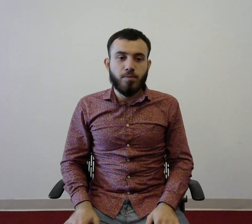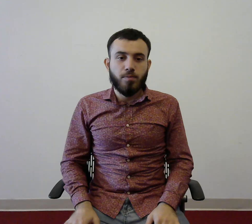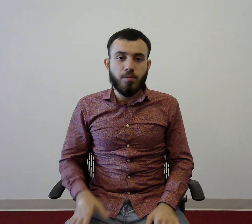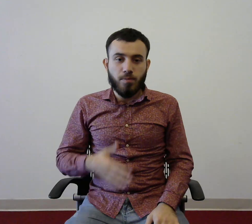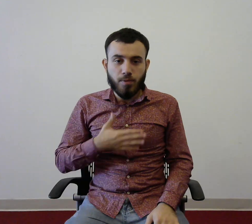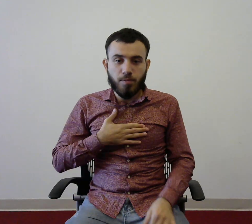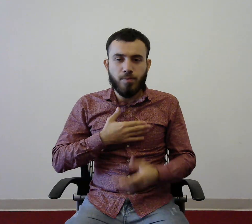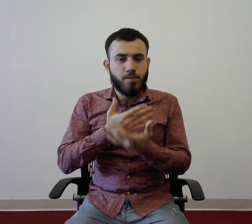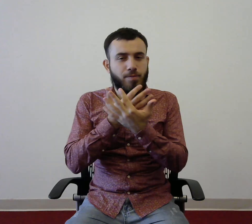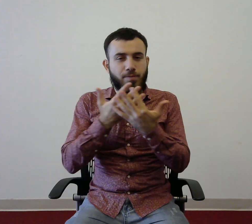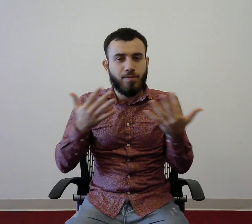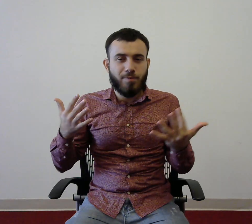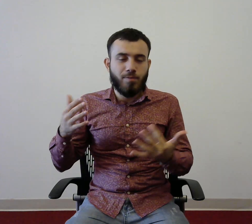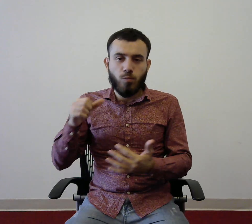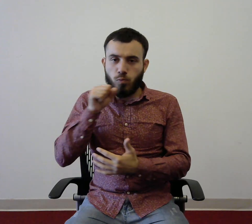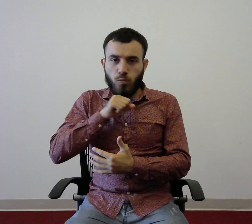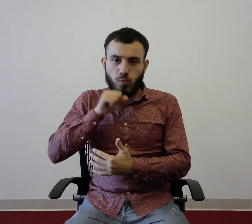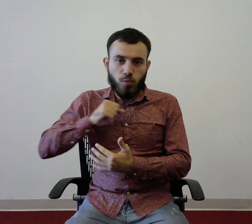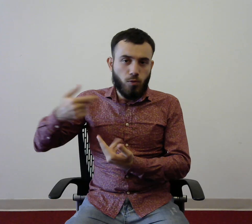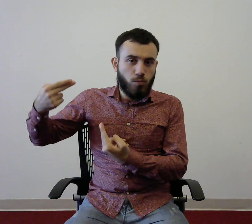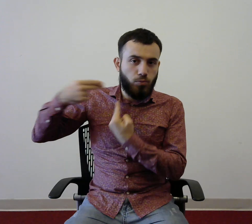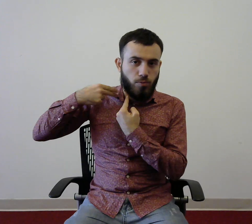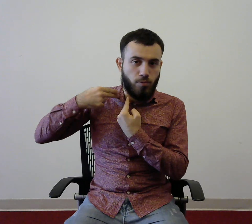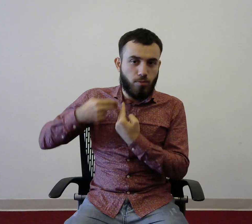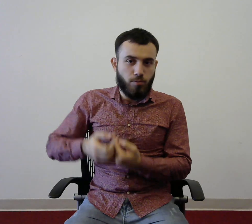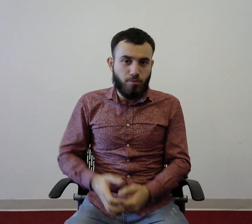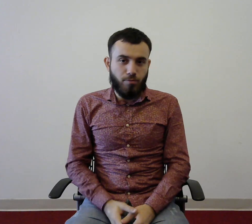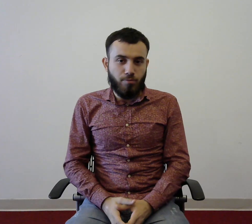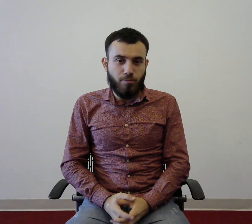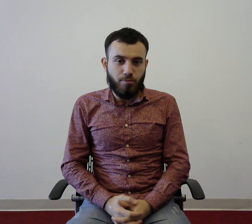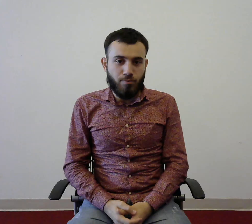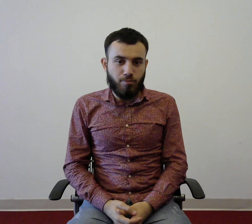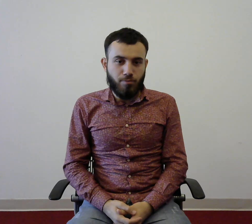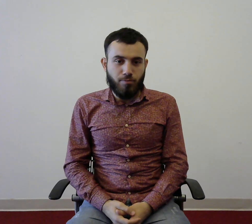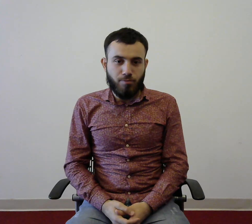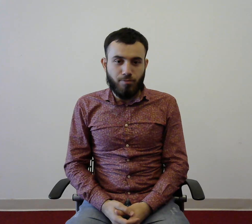Mənim əşyalarımı oğurlayıblar